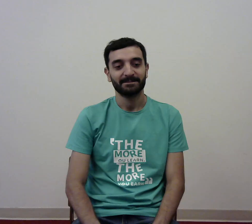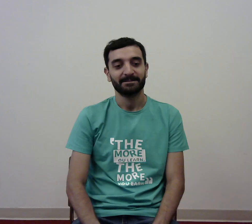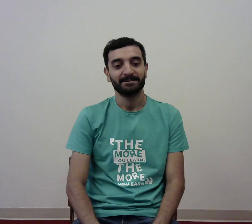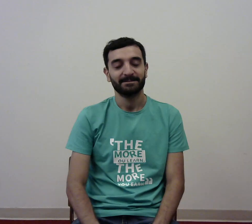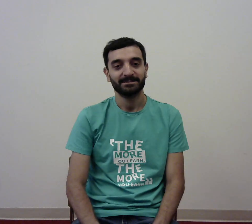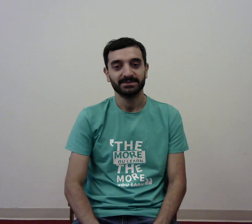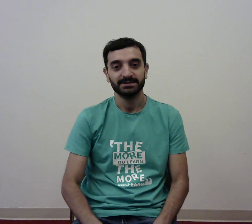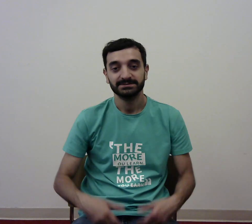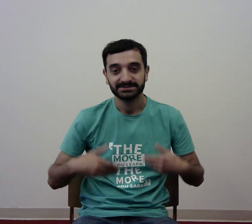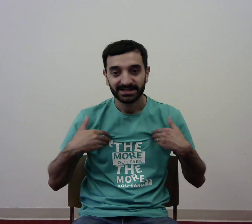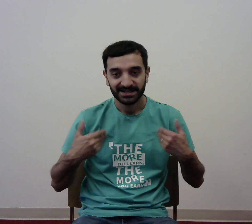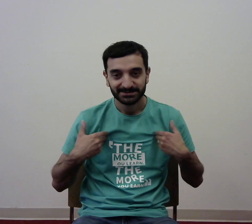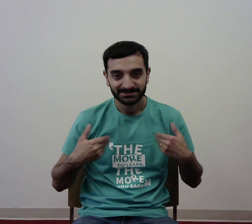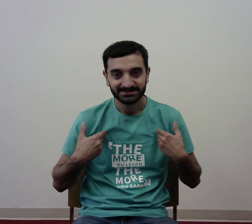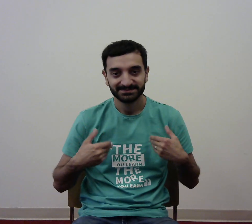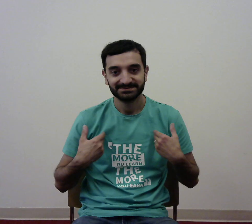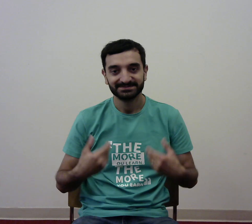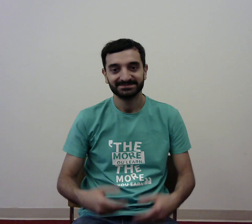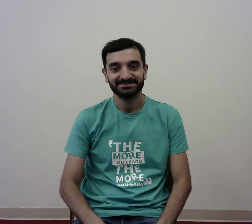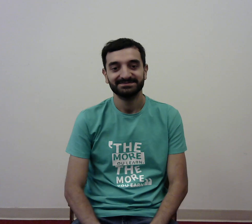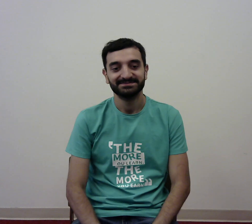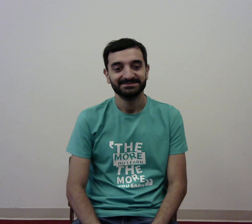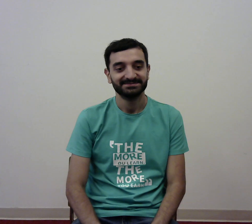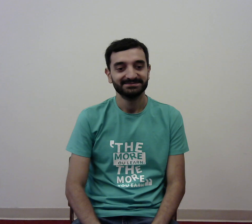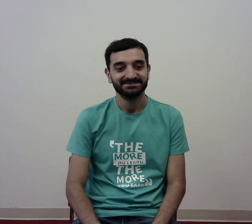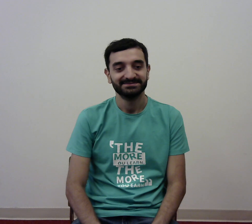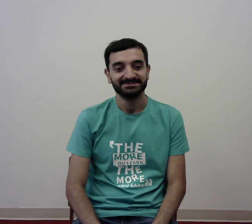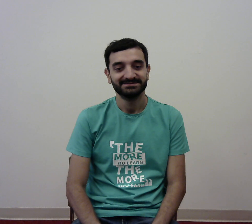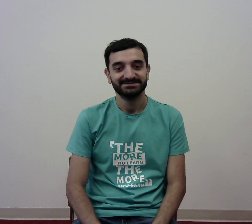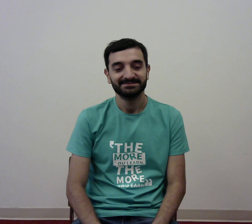Salam